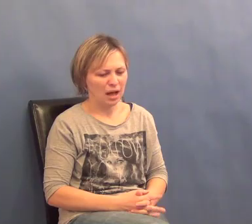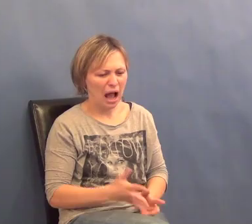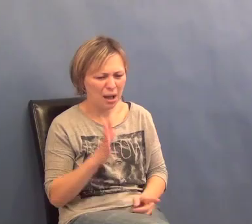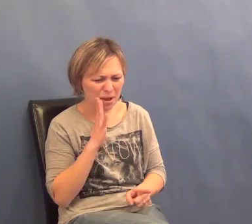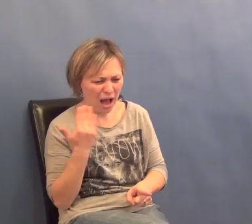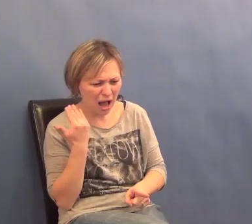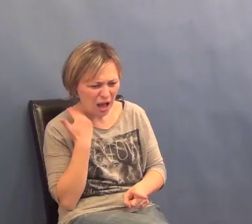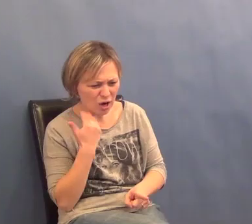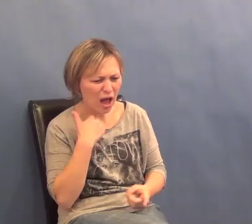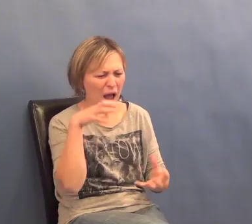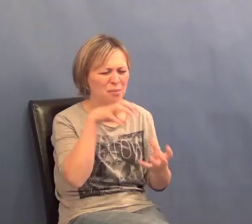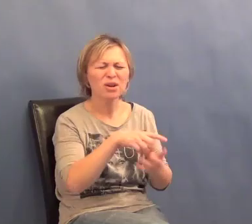To chyba alkohol, hamburger.